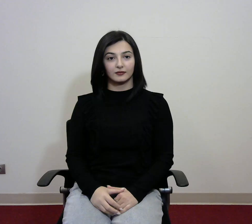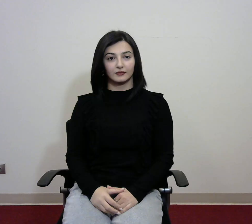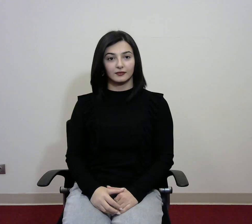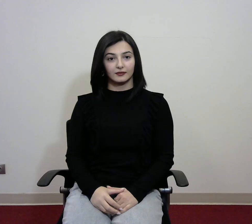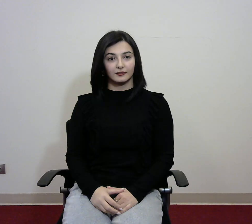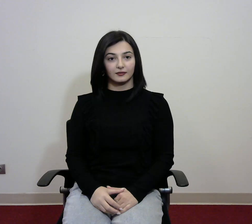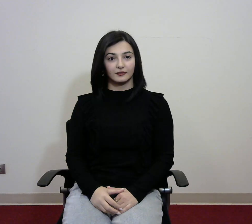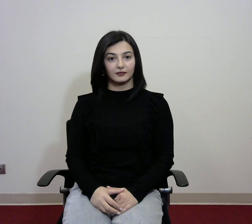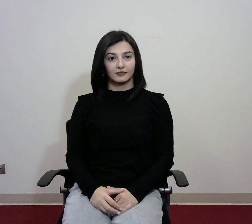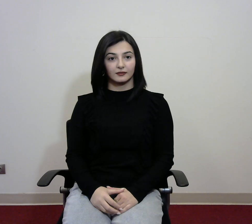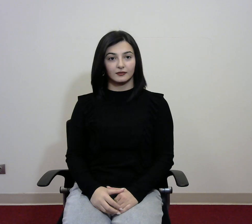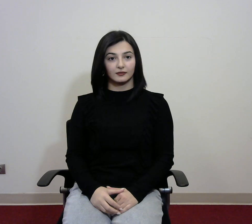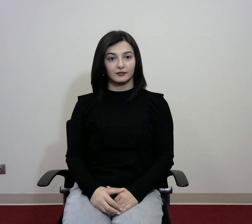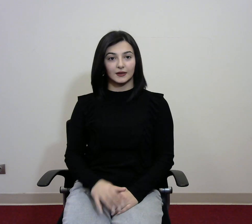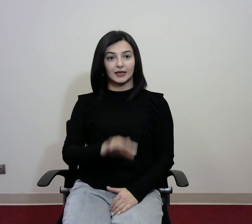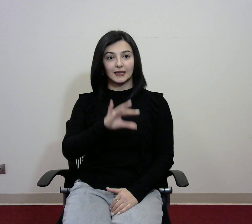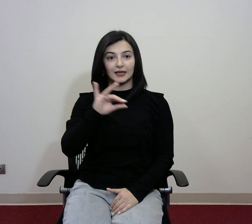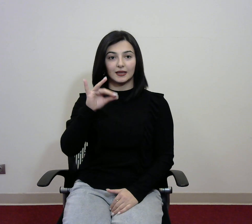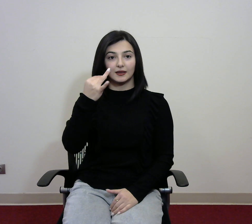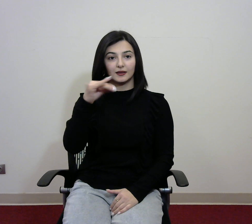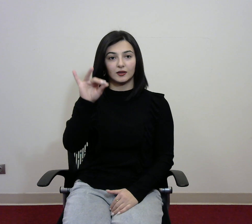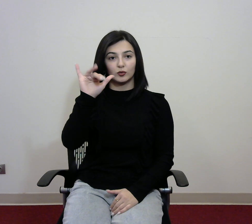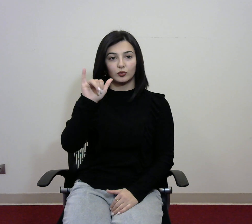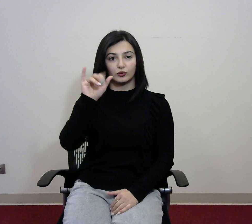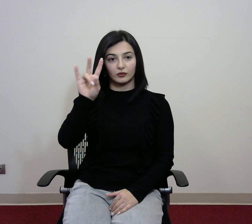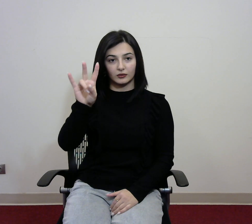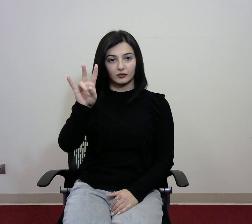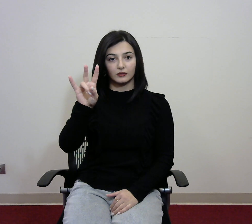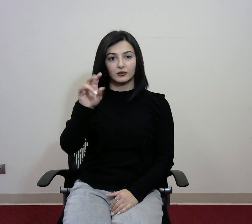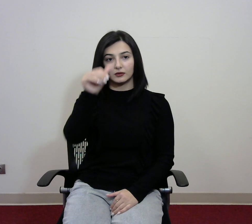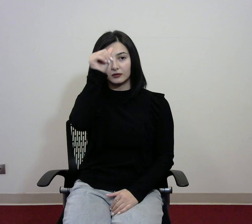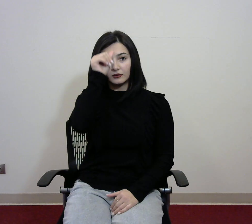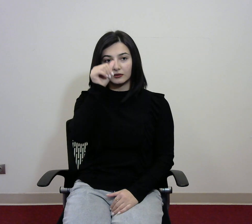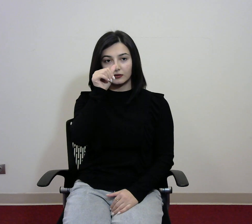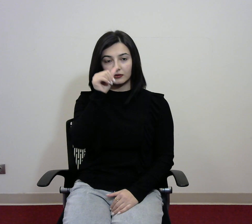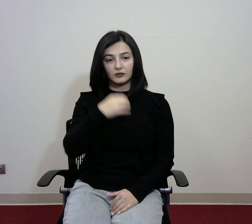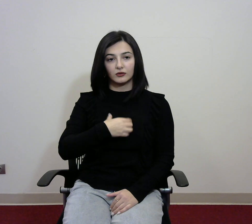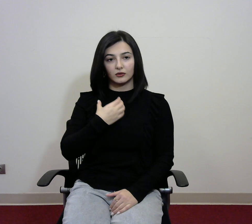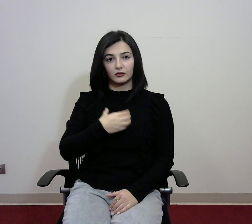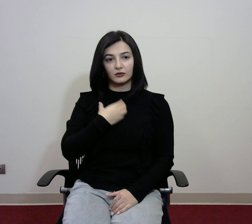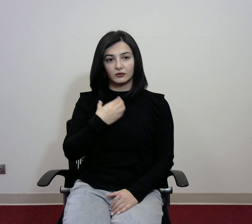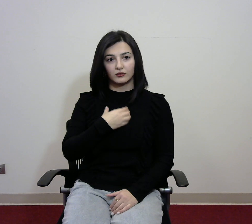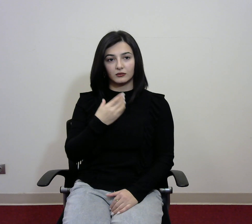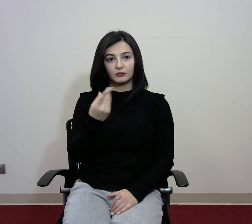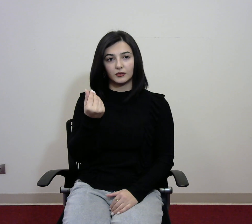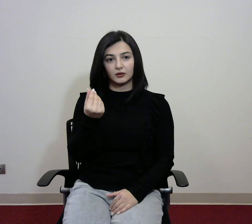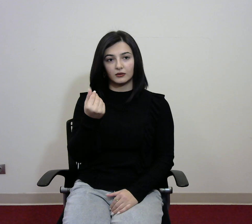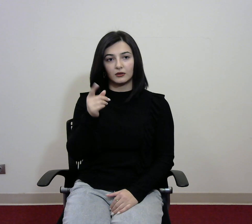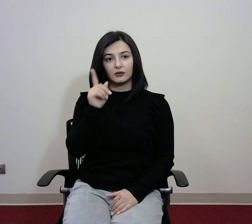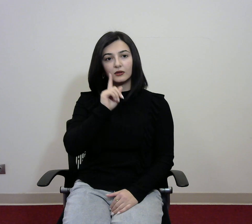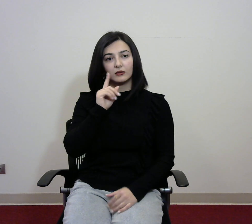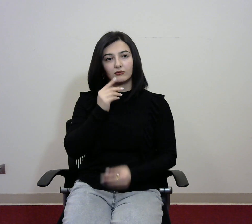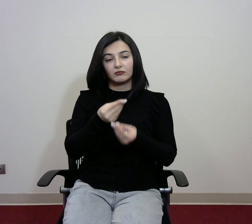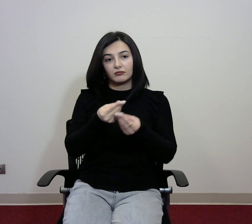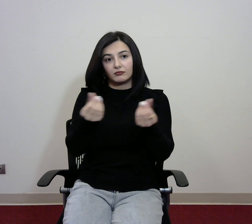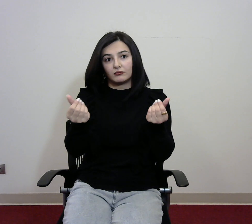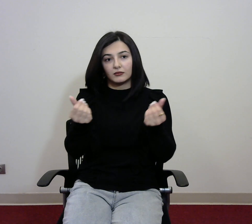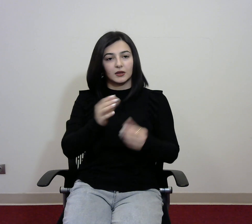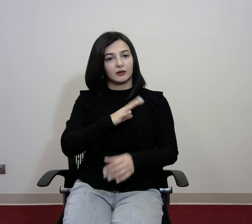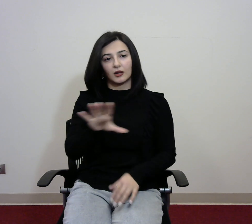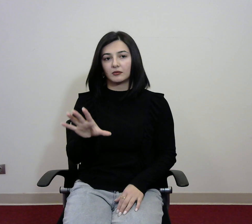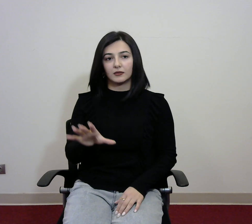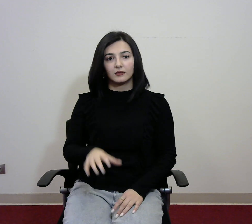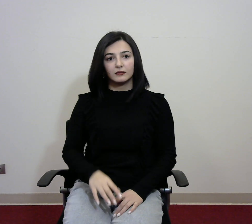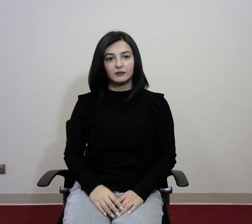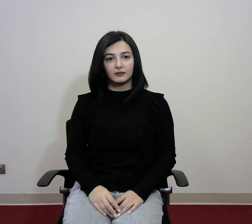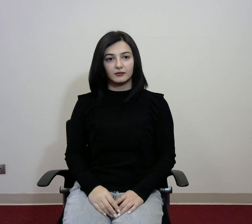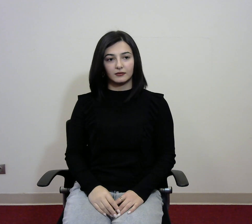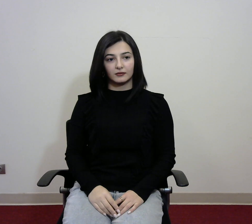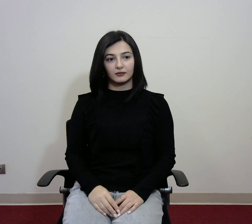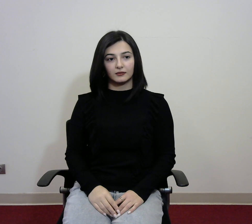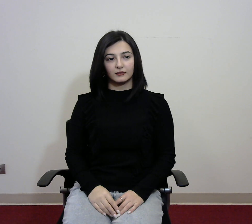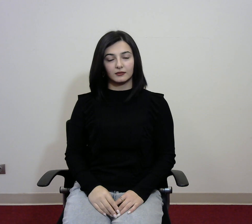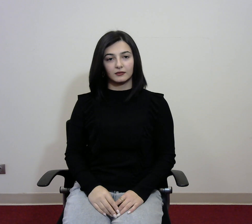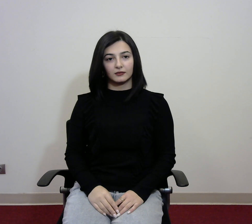İyun ayının sosial müavinətləri hələ ki, ödənilməyib